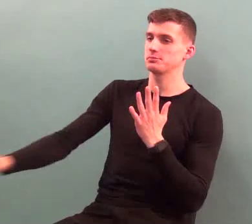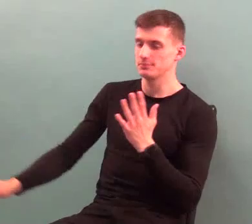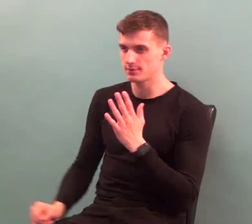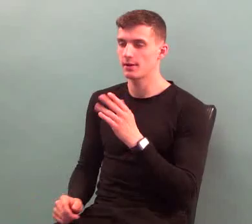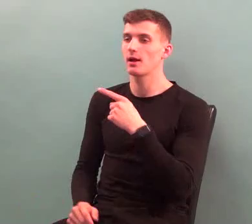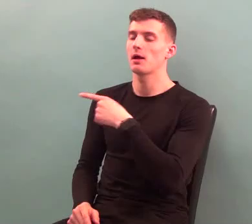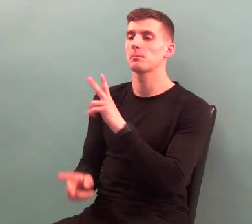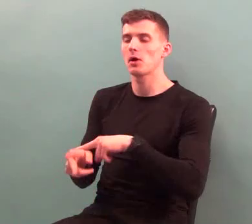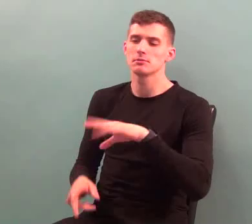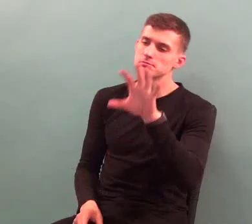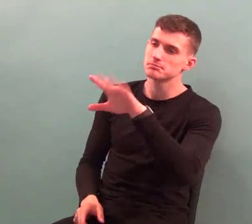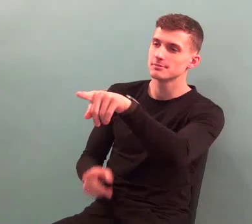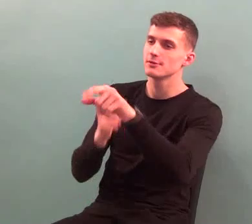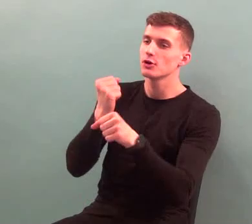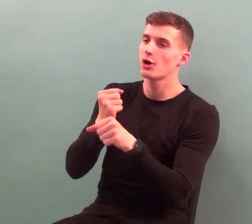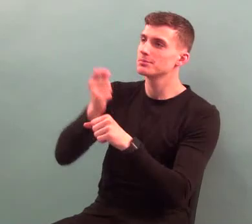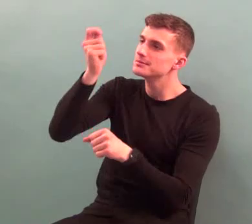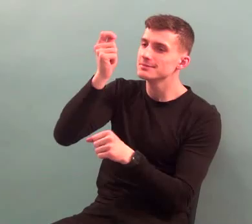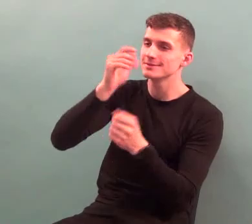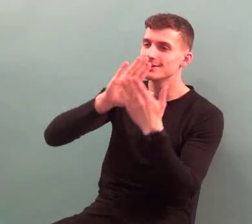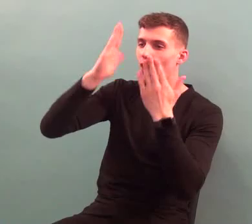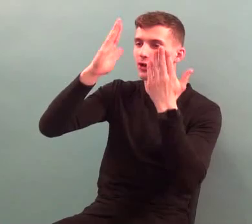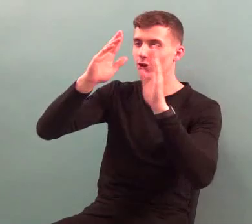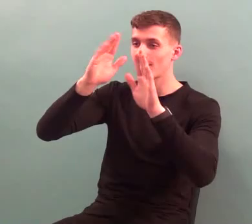Policjant przygląda się jak Chaplin wstawia szybę.